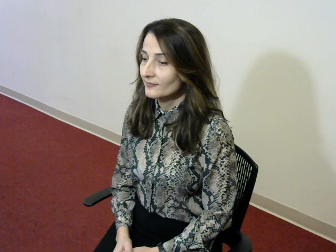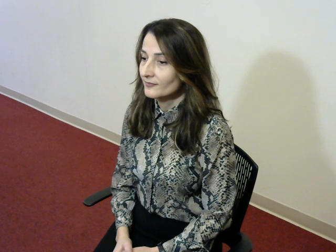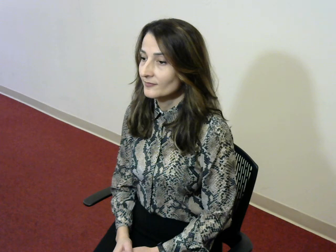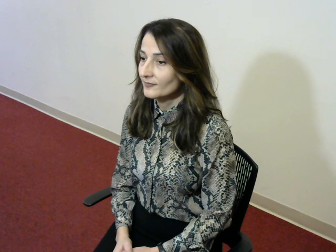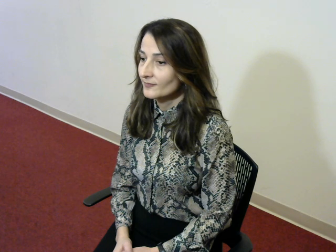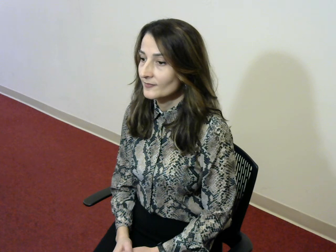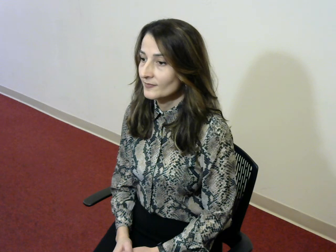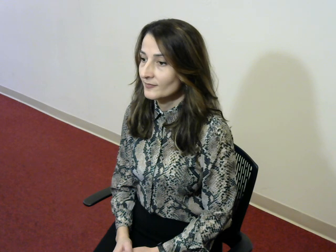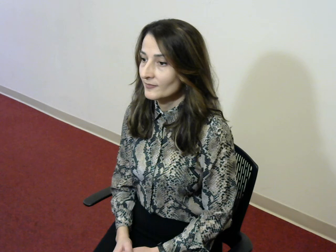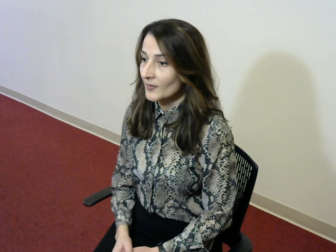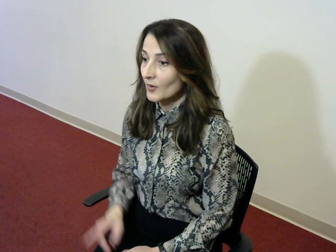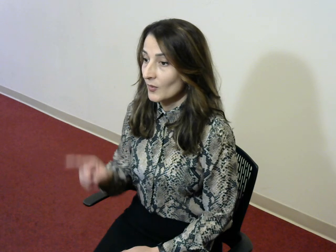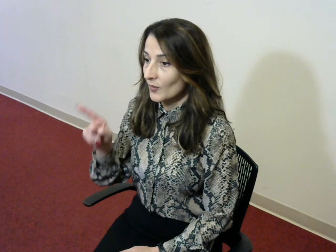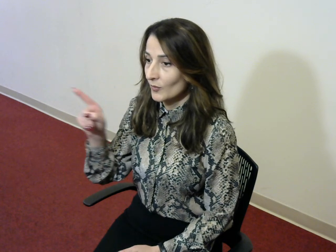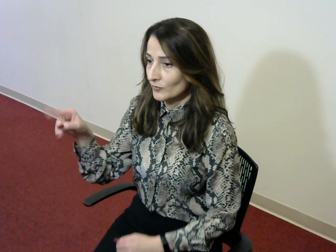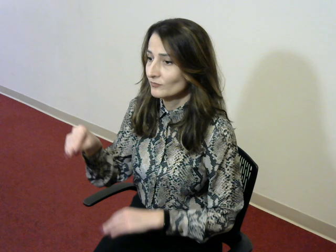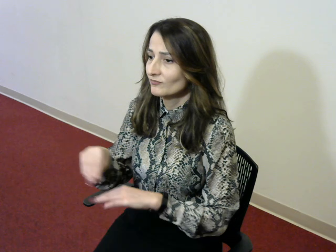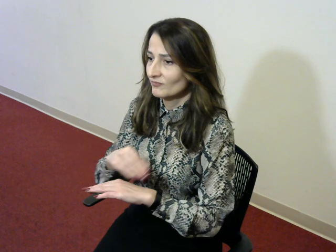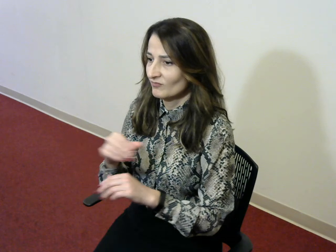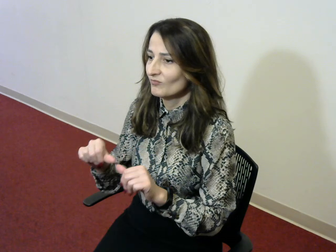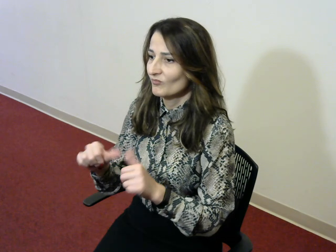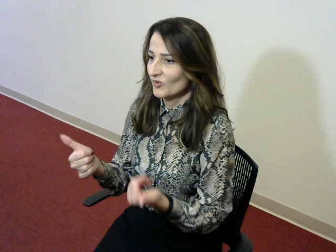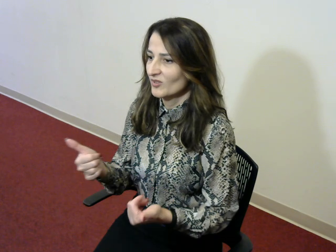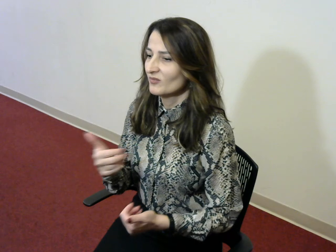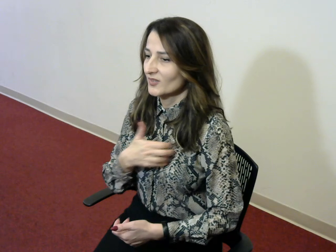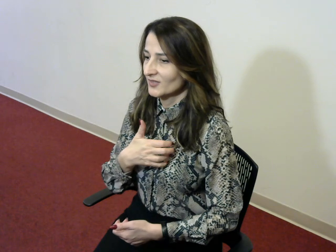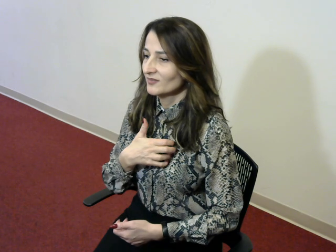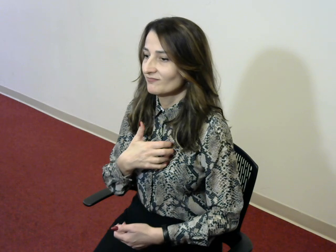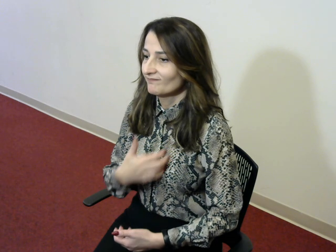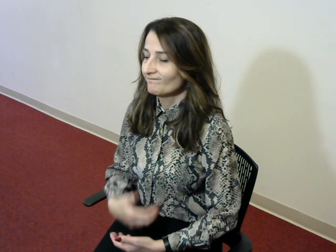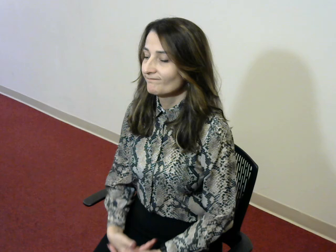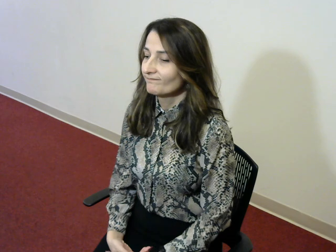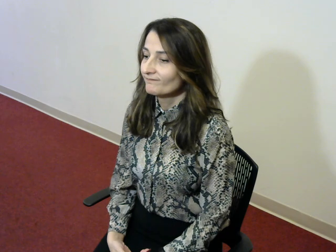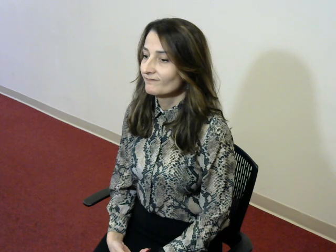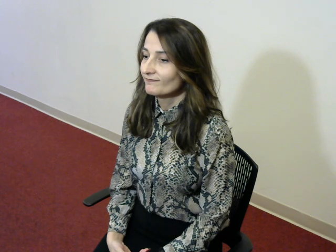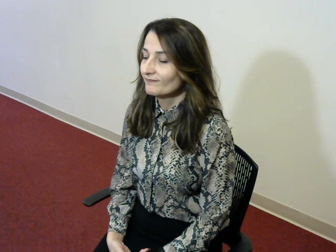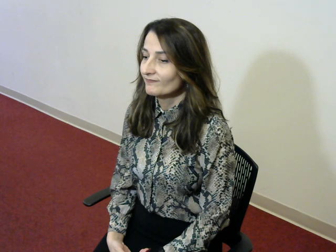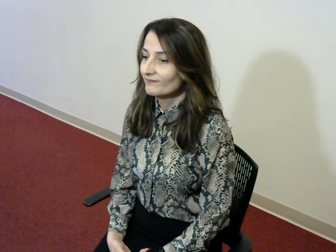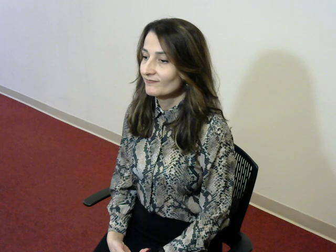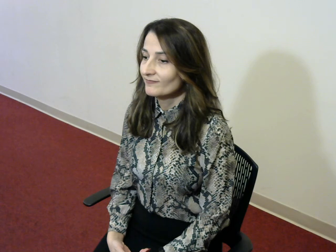O həyat yoldaşından ayrılmaq istəyir